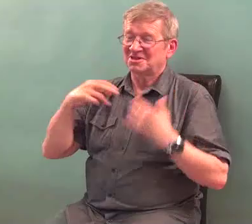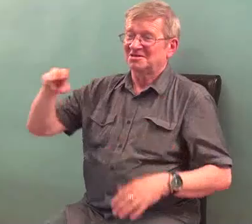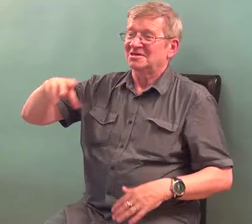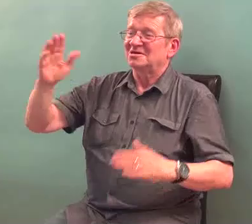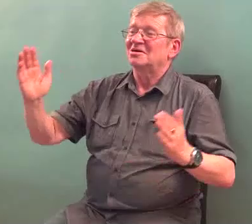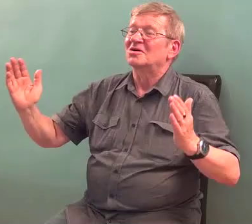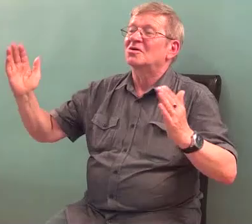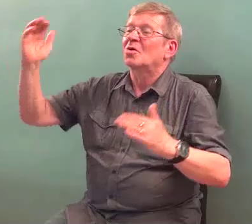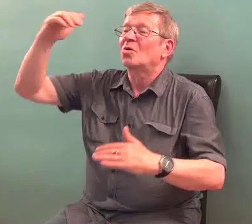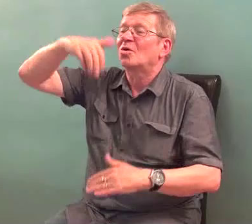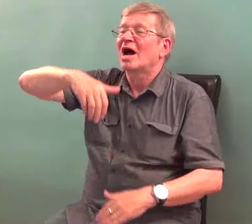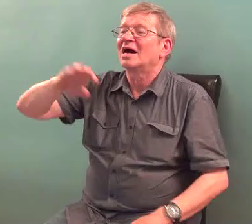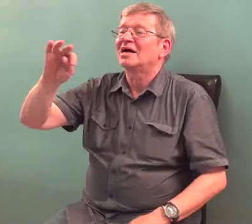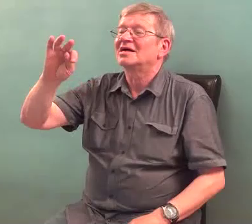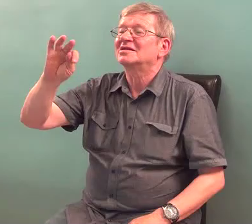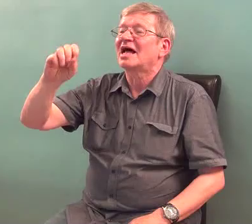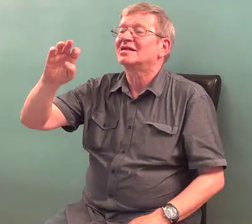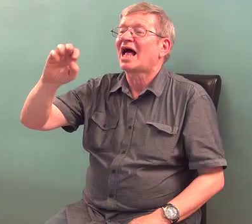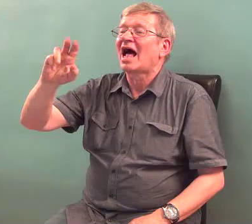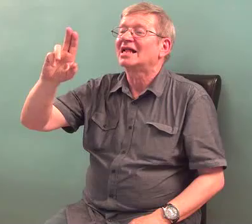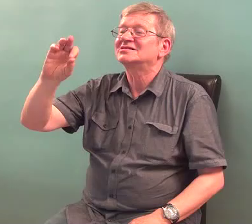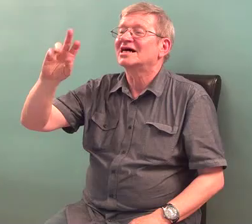Góra Tatarska.